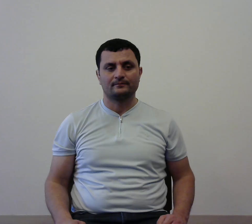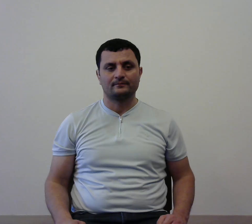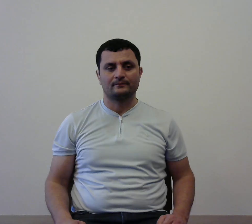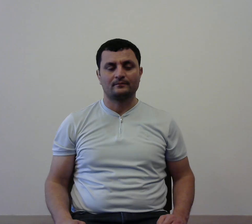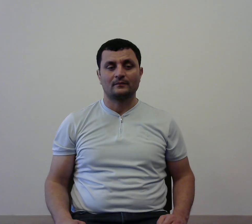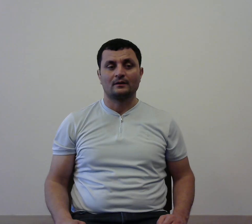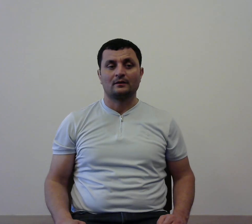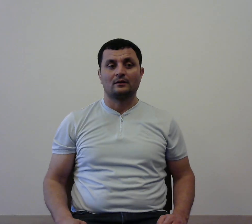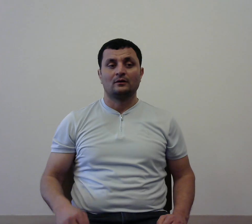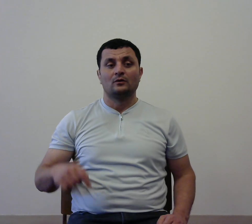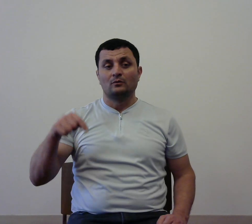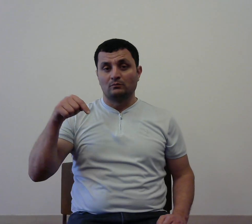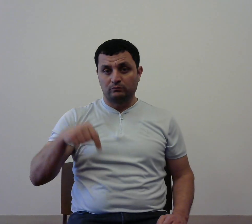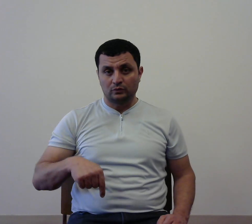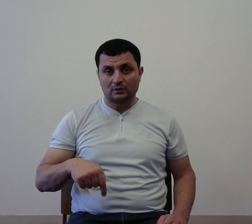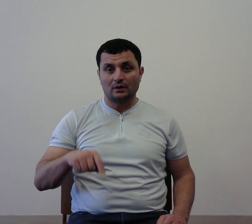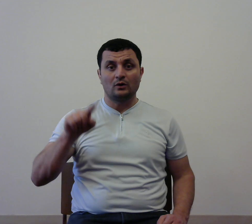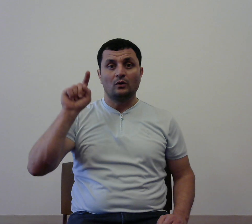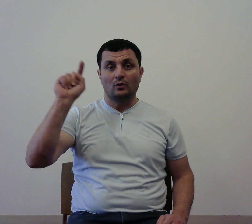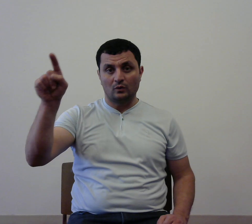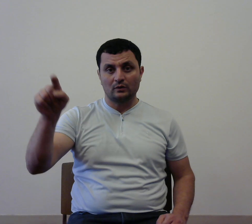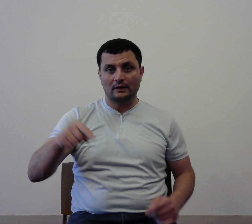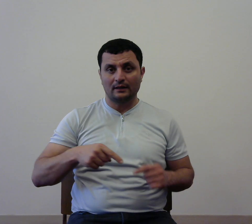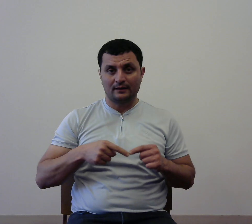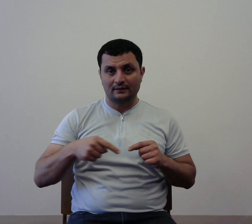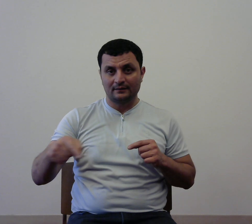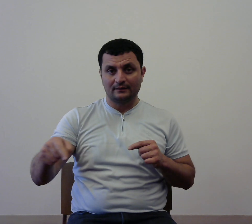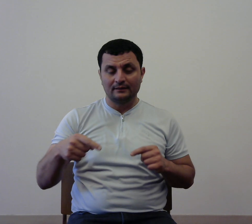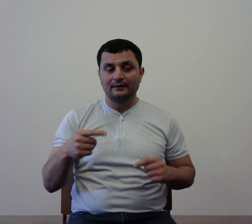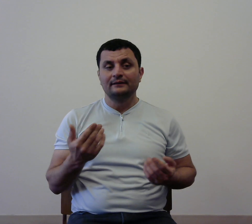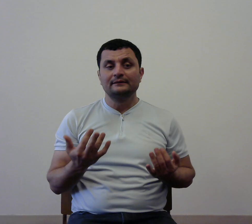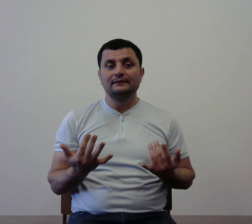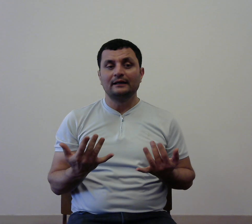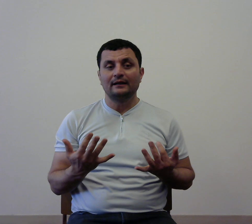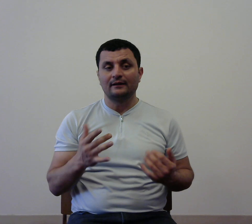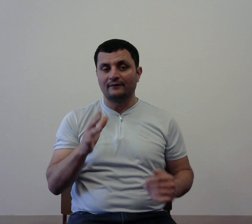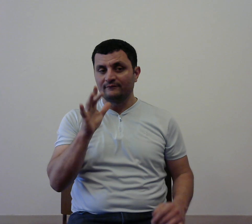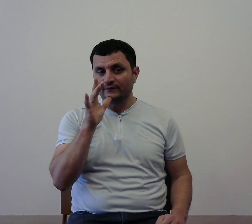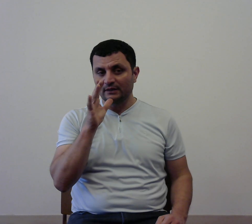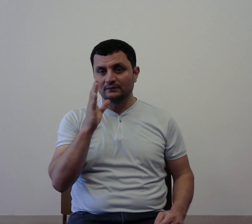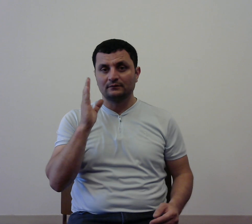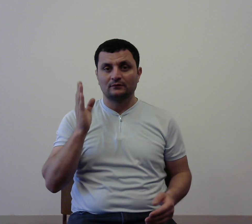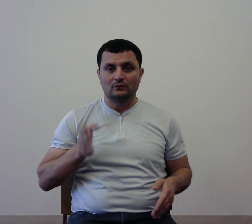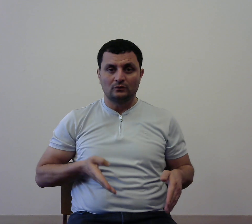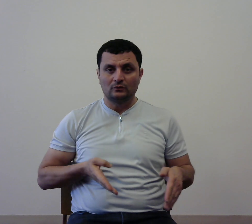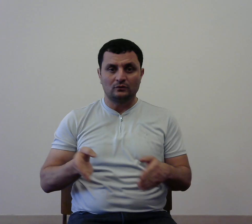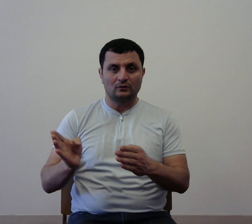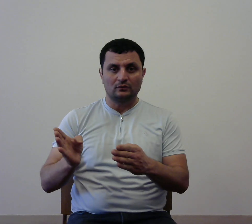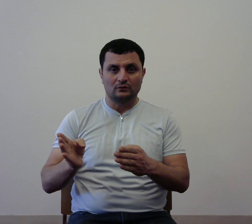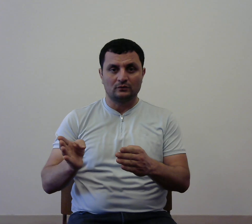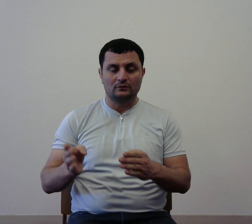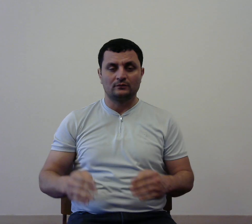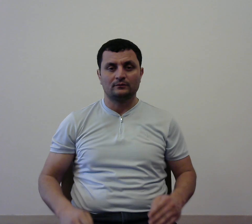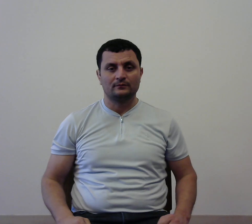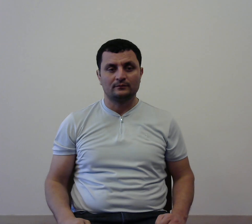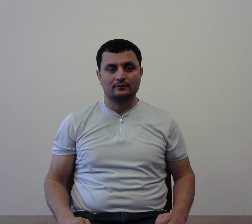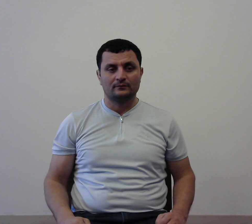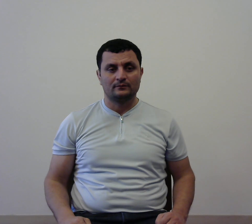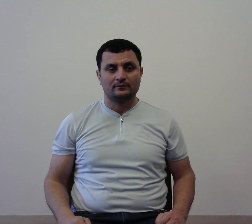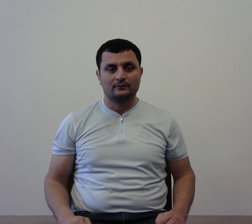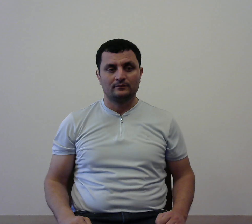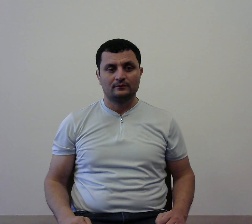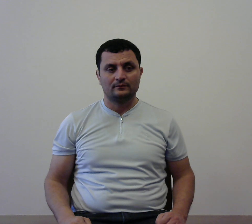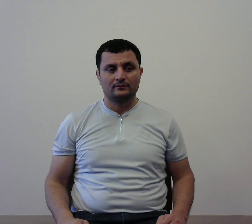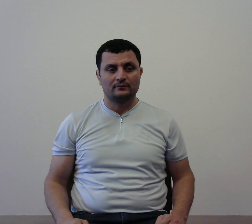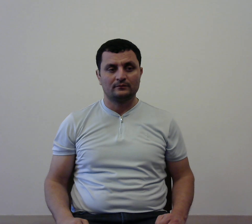Burdan oraya nə qədər vaxt yoldur?